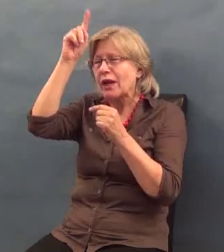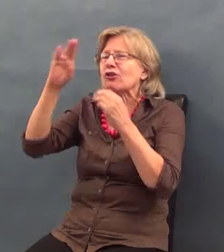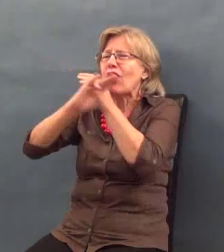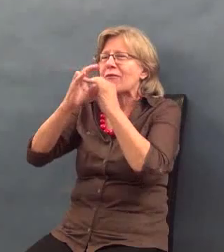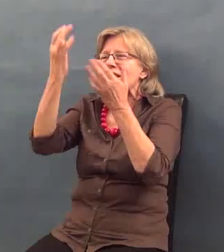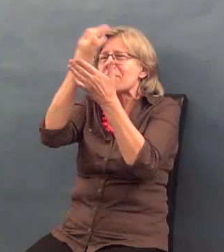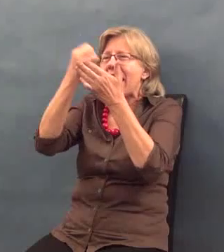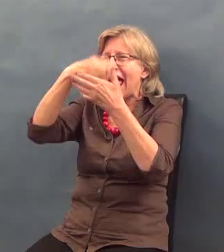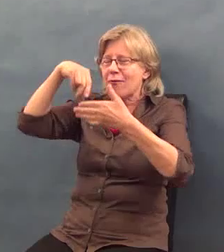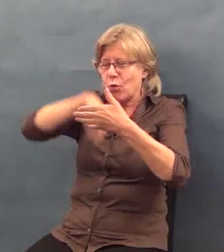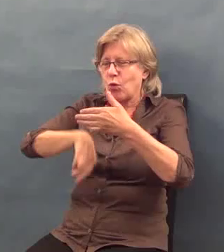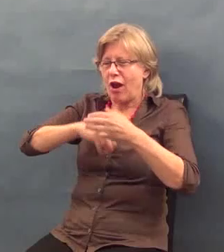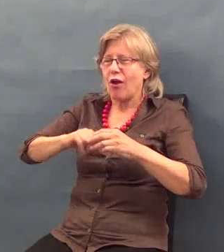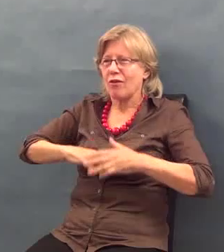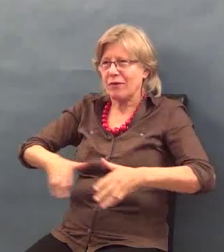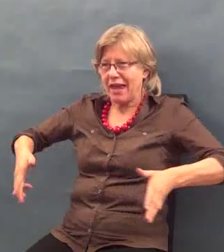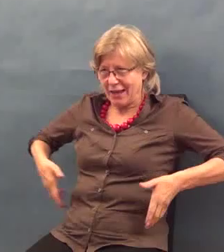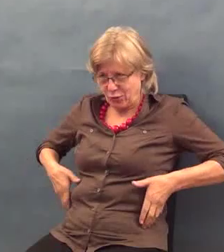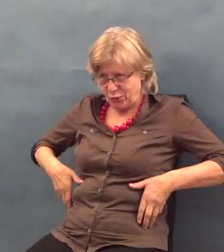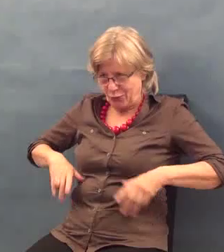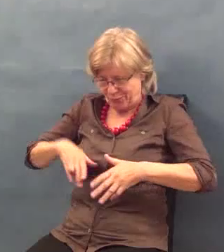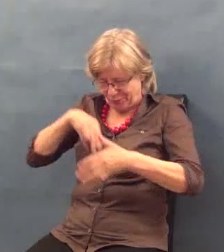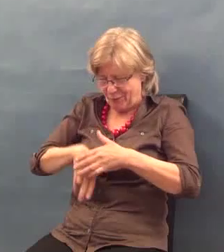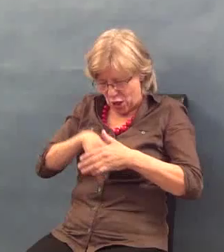Zbiera je do fartucha.